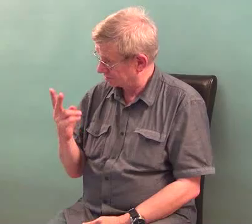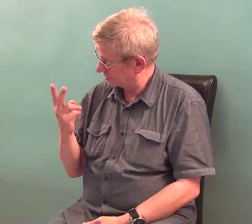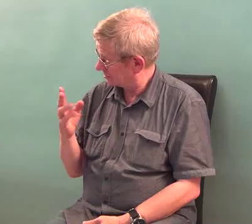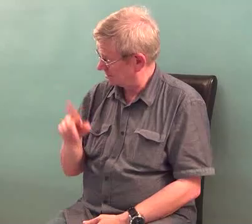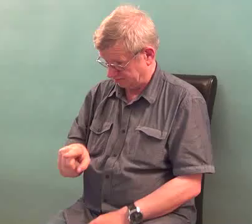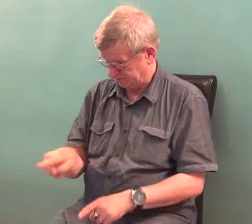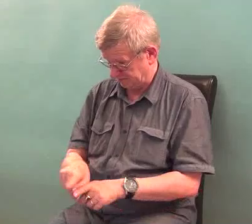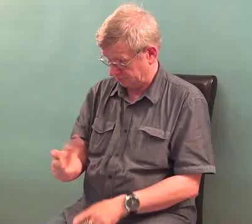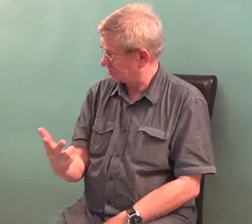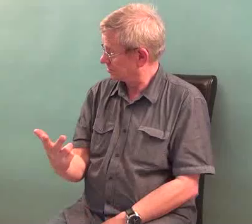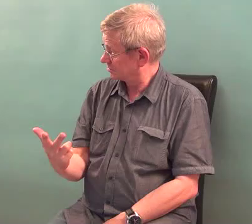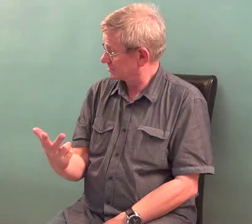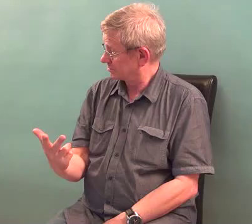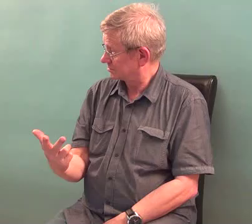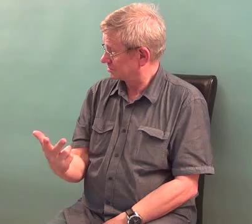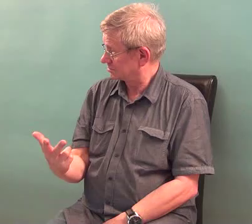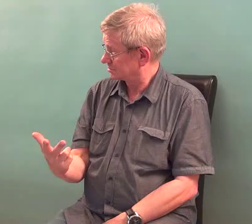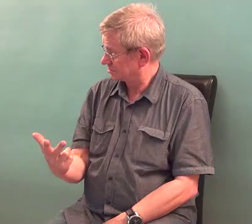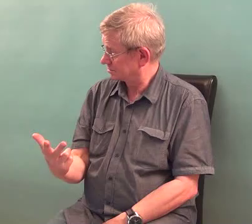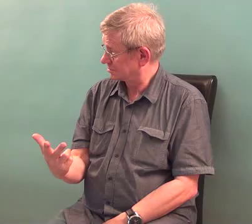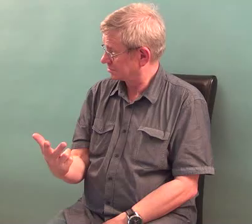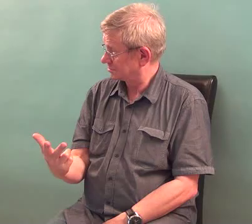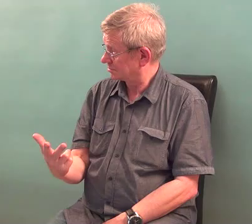Takie same jak te trzy?